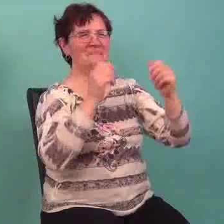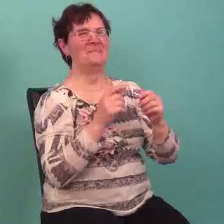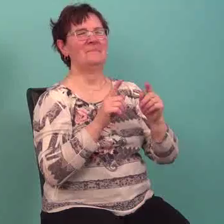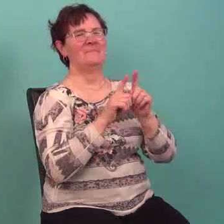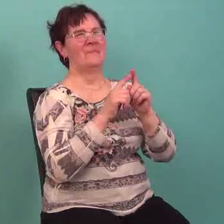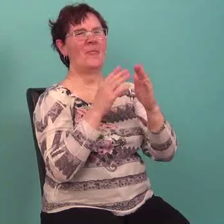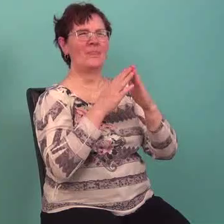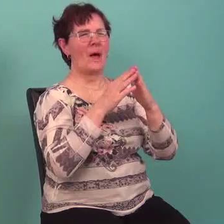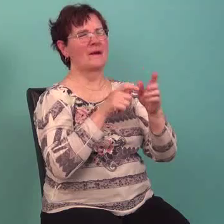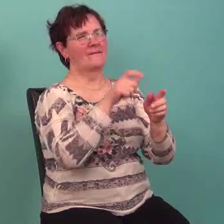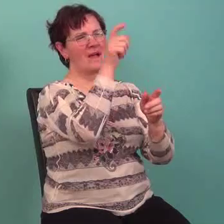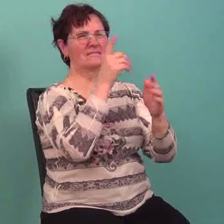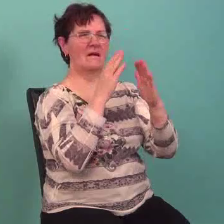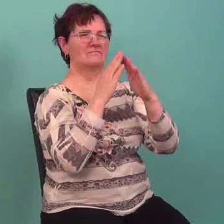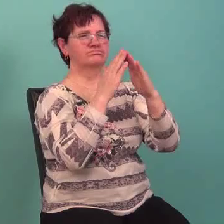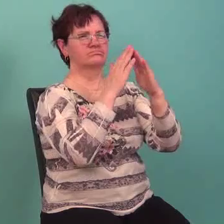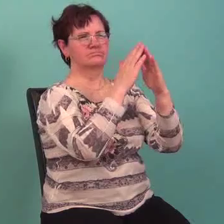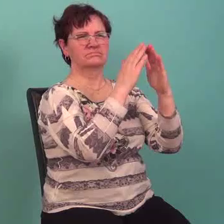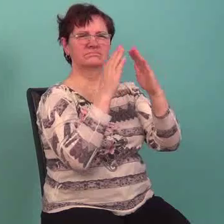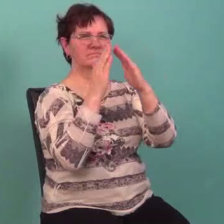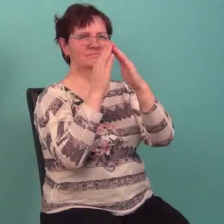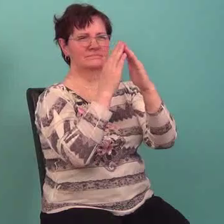Stoją domy, jakby wieżowce ze spadzistymi dachami, jeden obok drugiego.